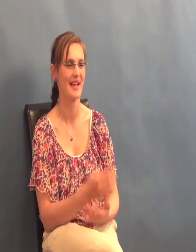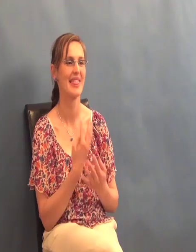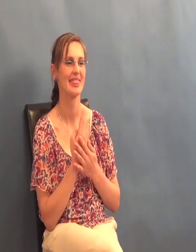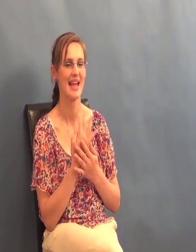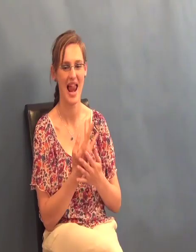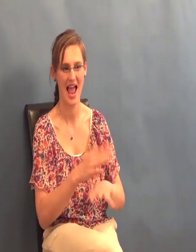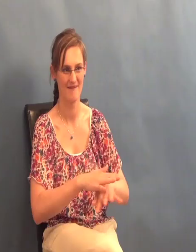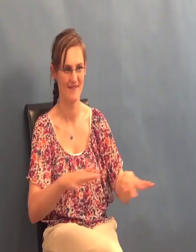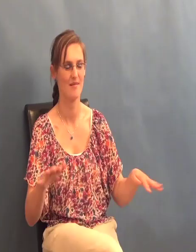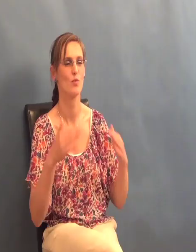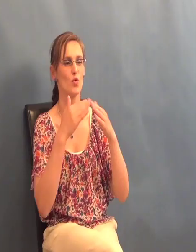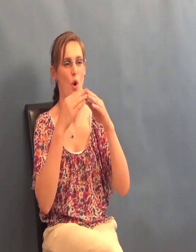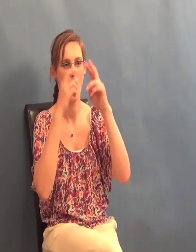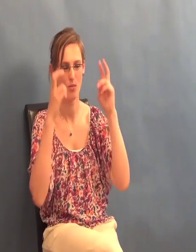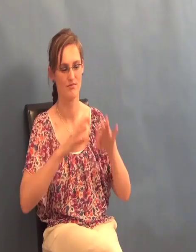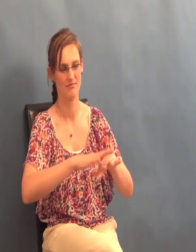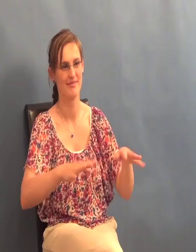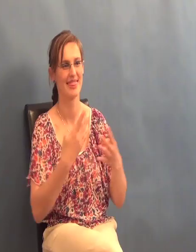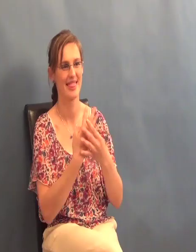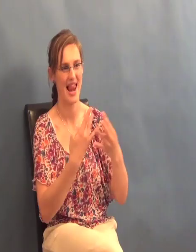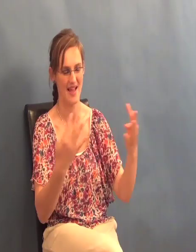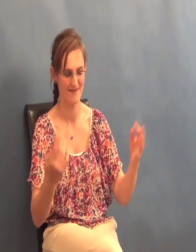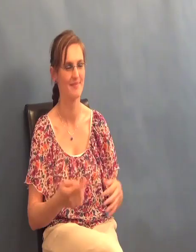Jest trawnik i dom.